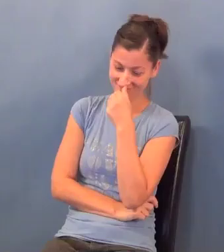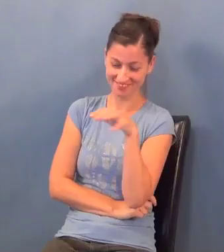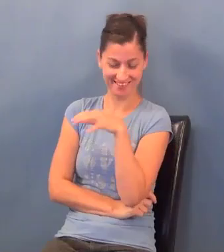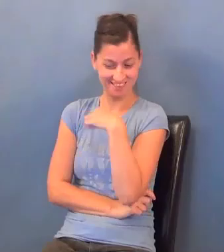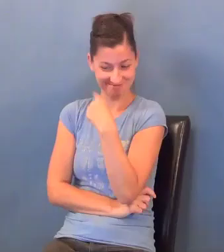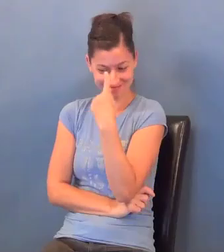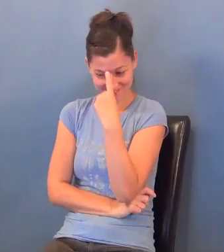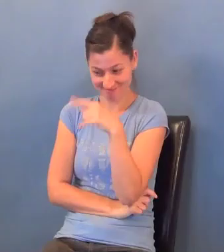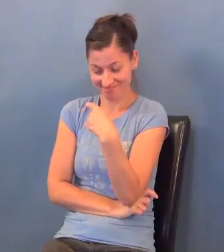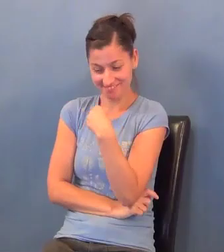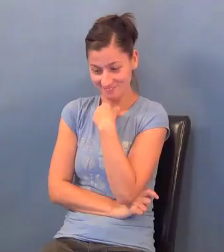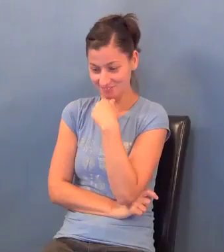O kradzieży nie mam zielonego pojęcia.